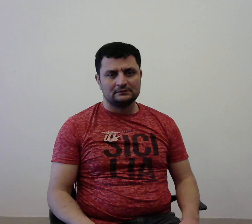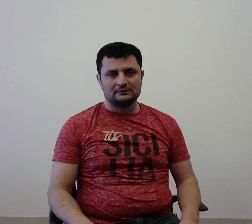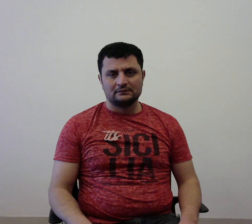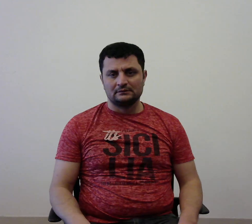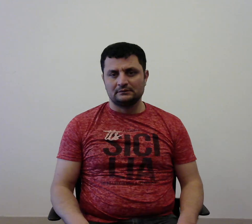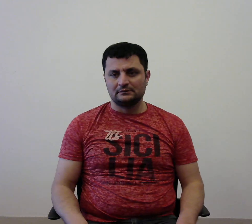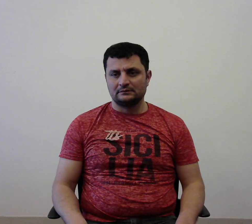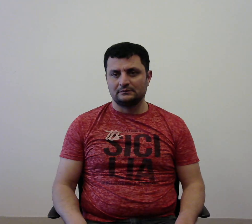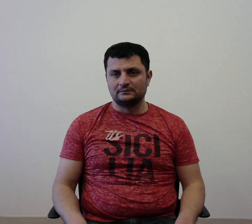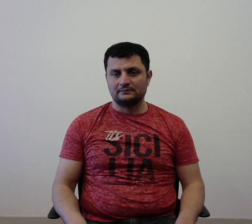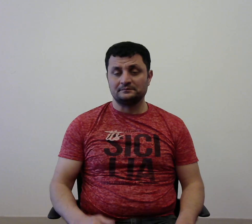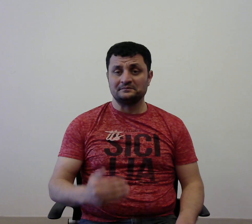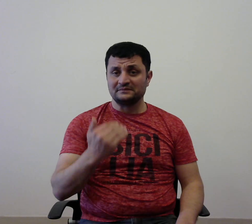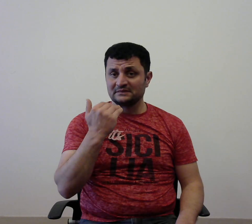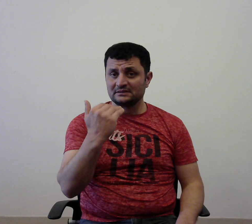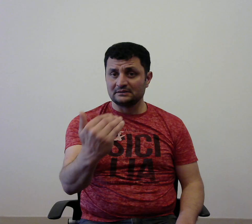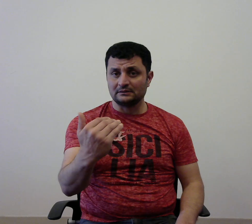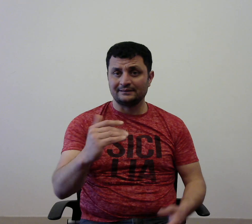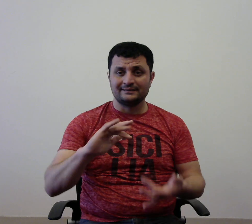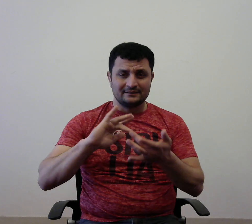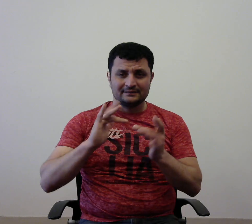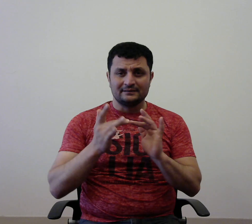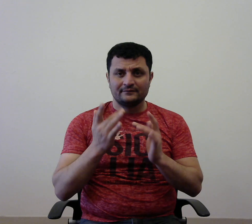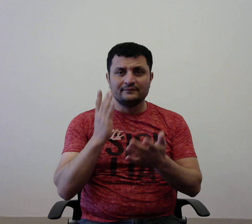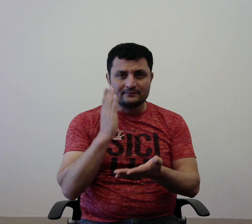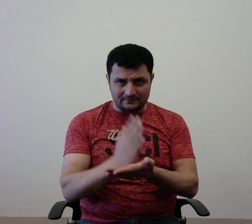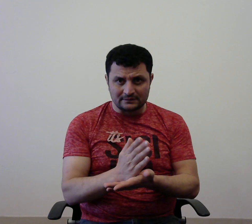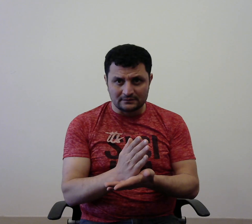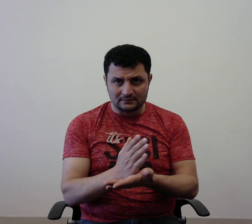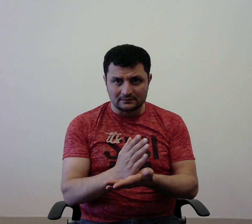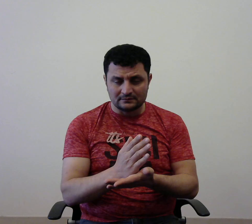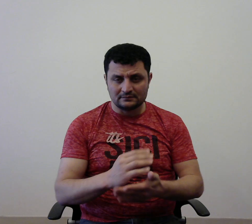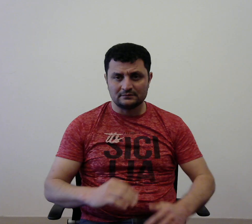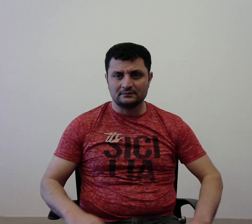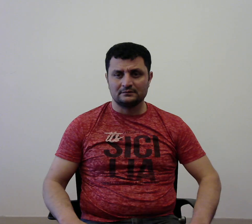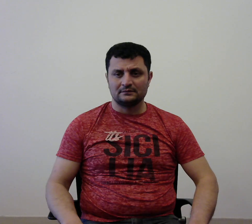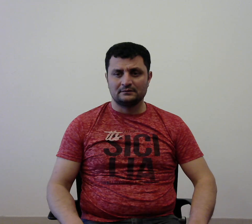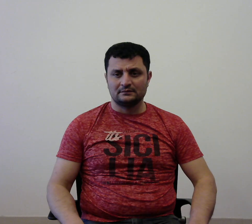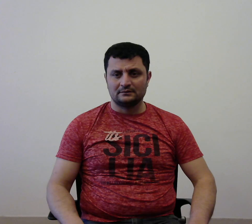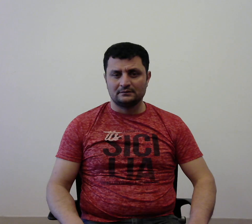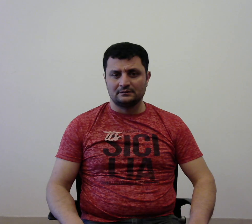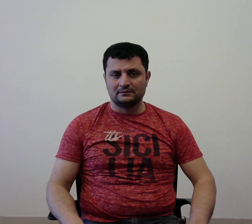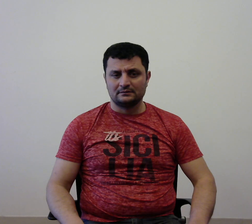Sizdə internet varmı?